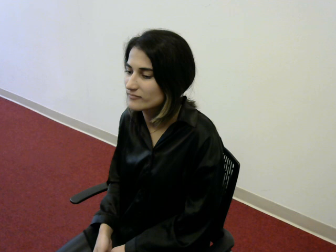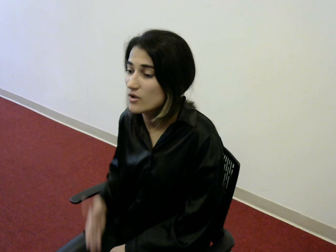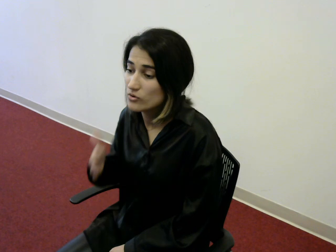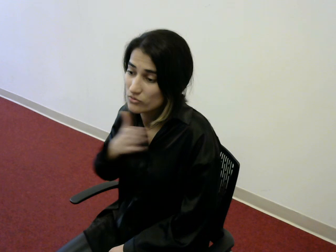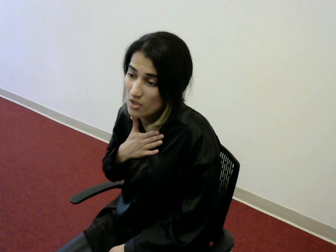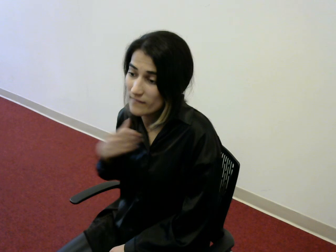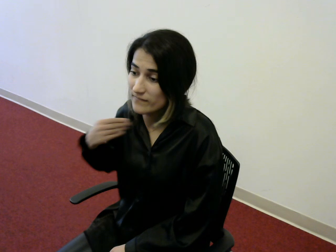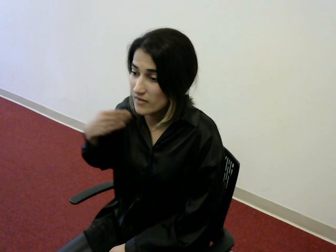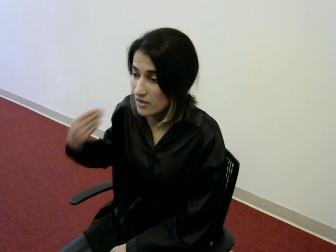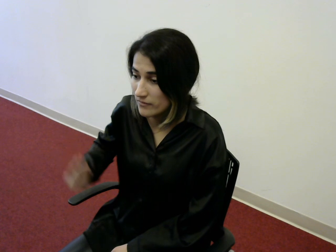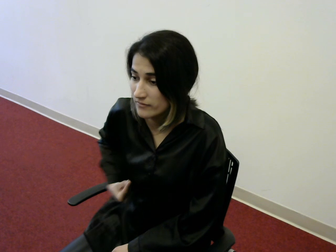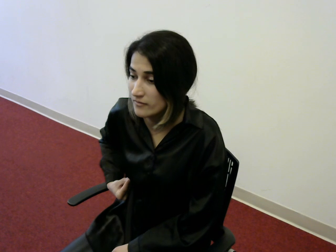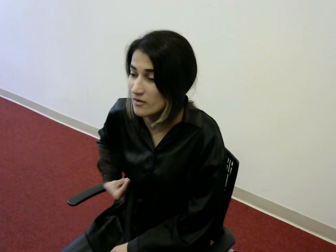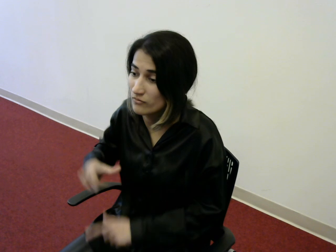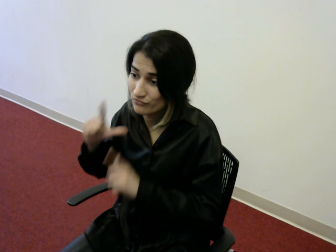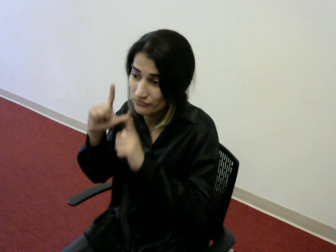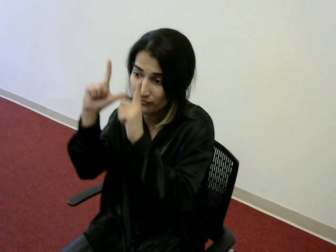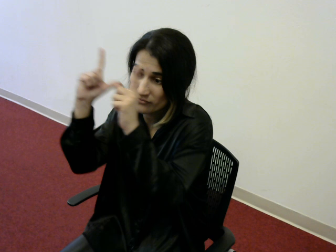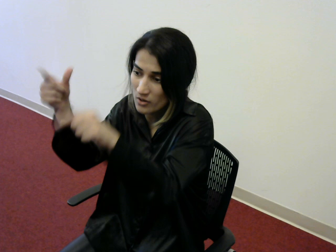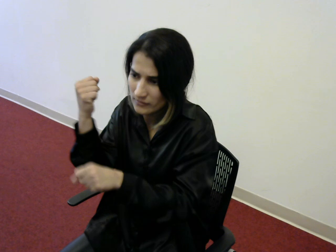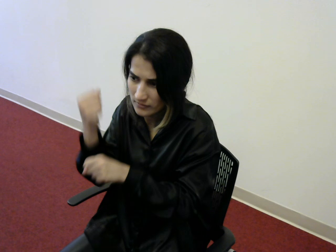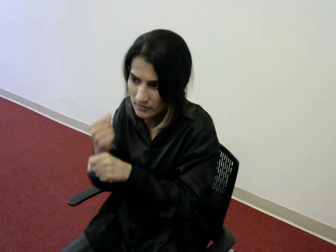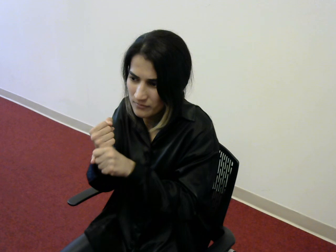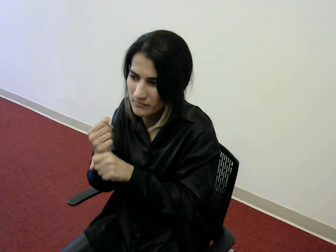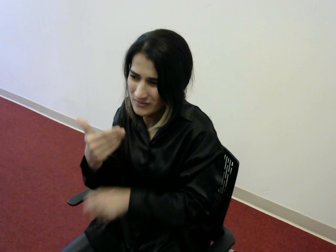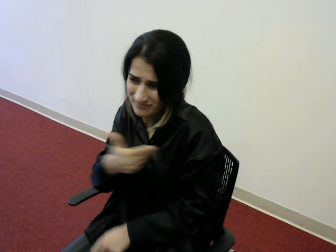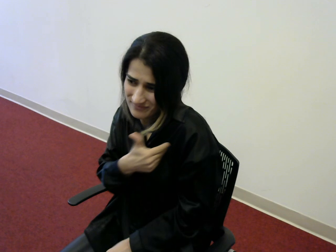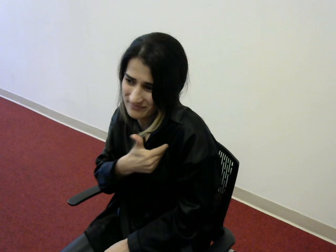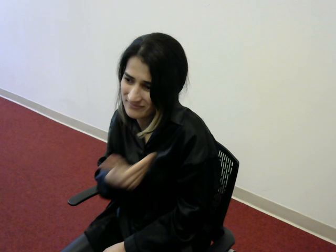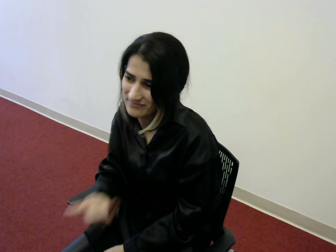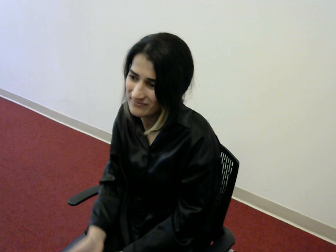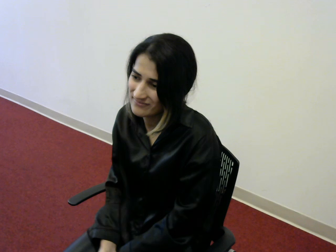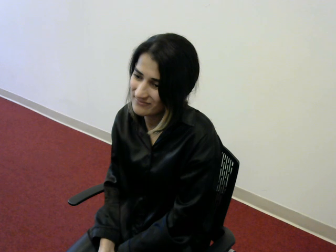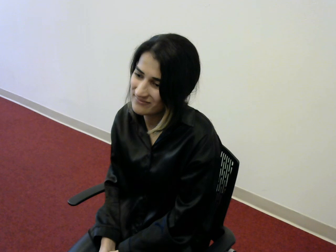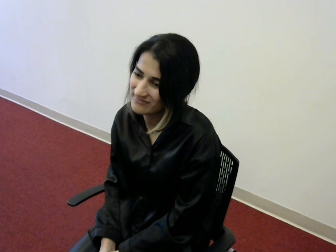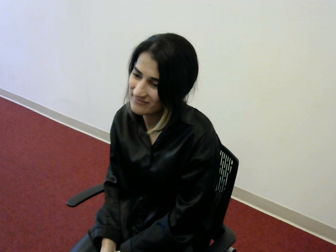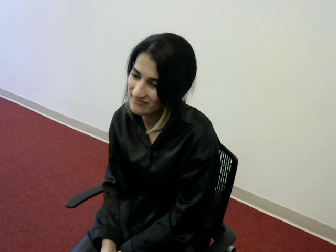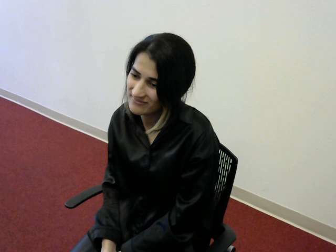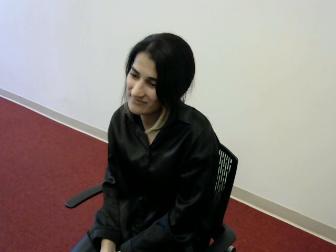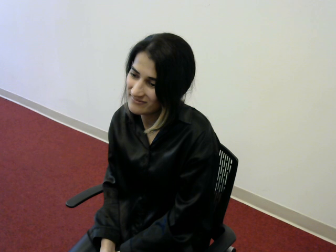Mən Fransaya səyahet etmək istəyirəm